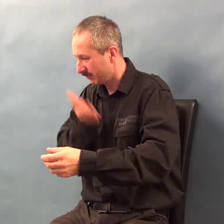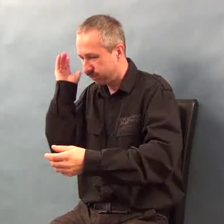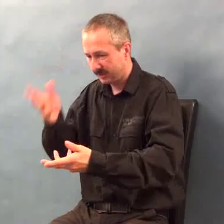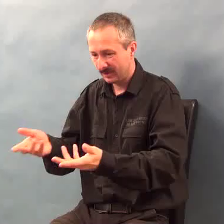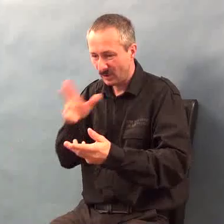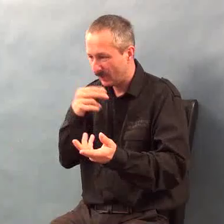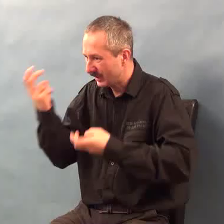Szukali żaby wszędzie.